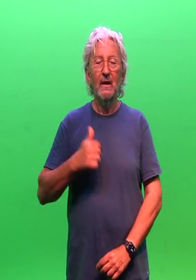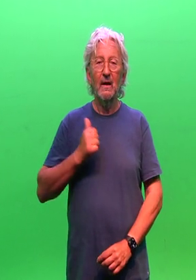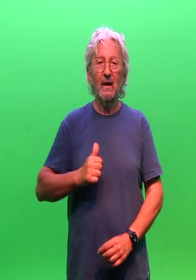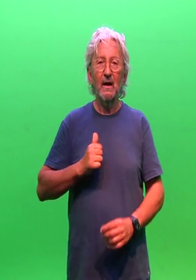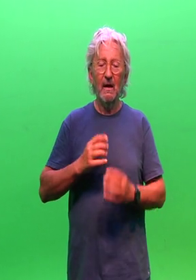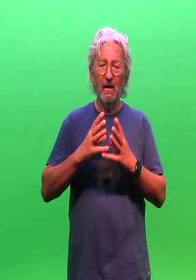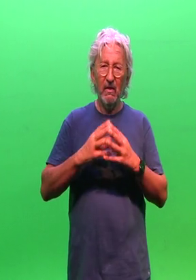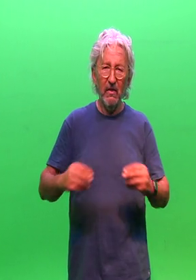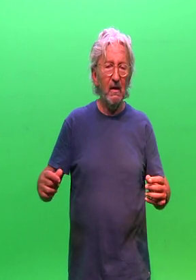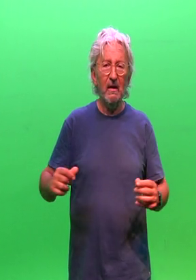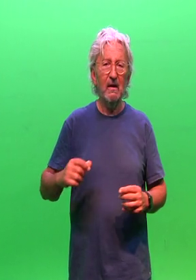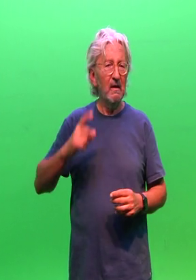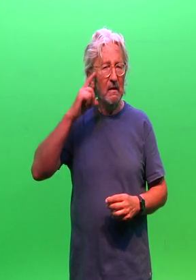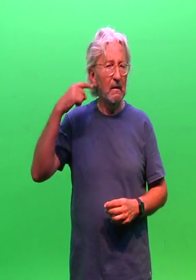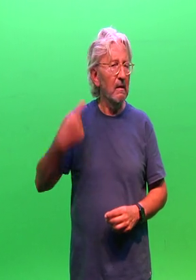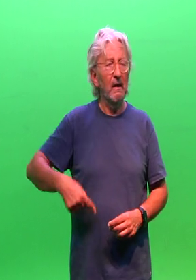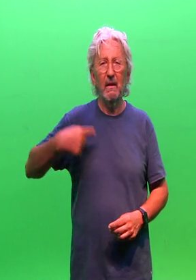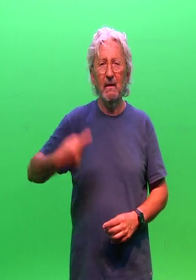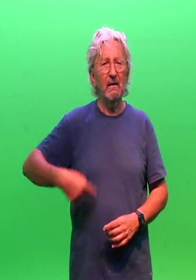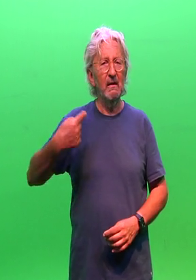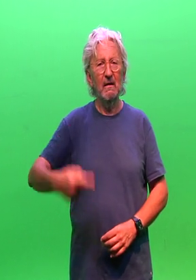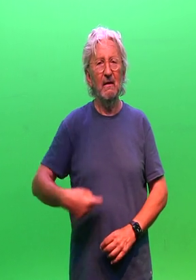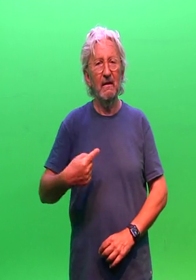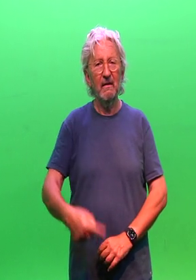Faig caca molt tova cada dia.